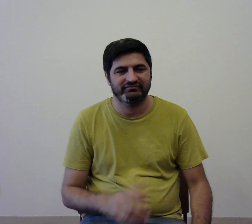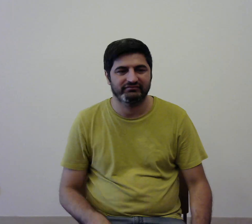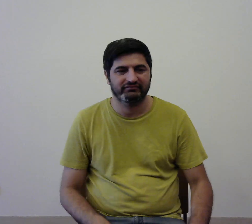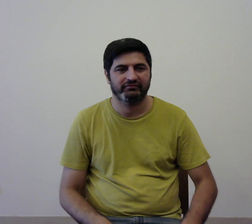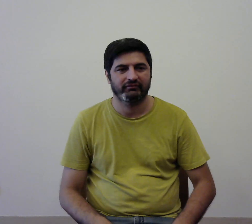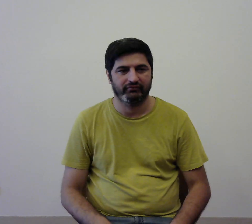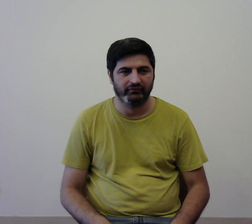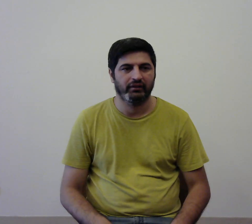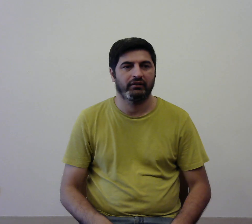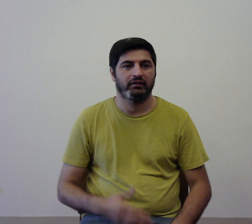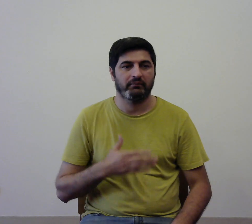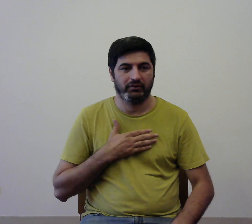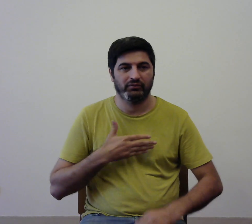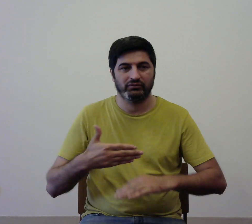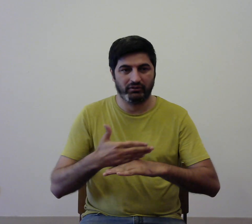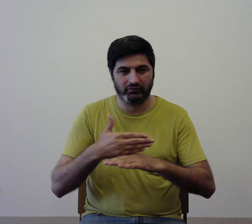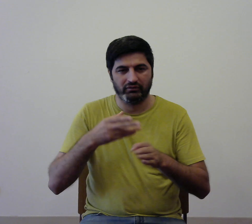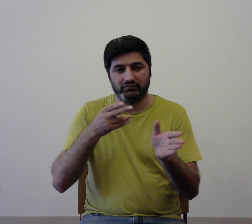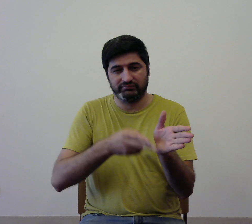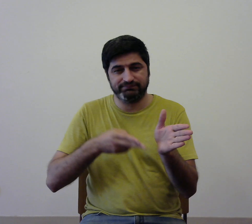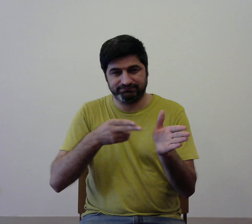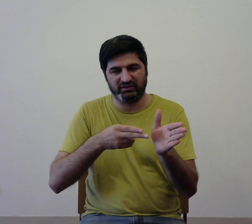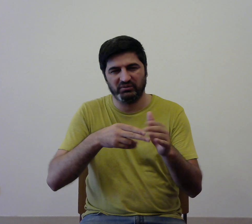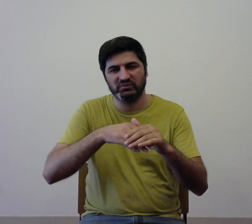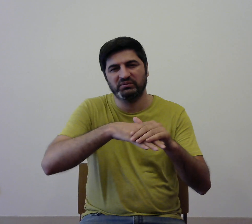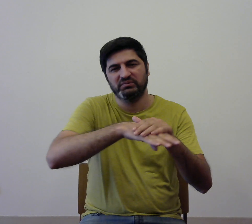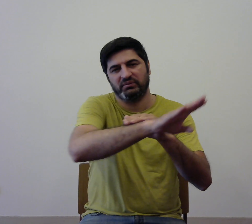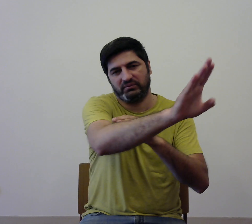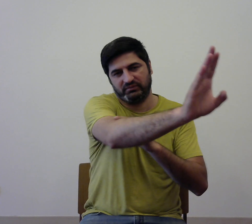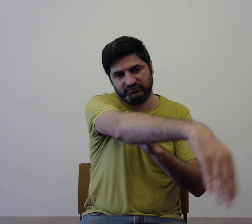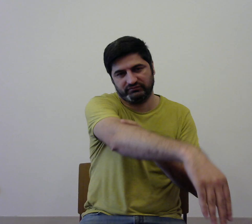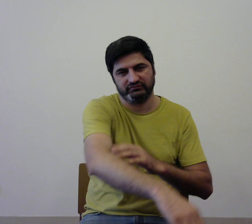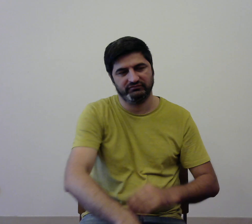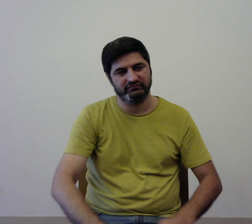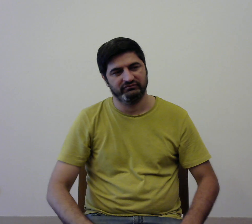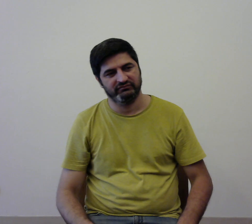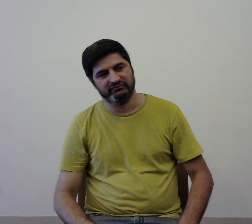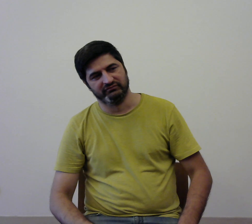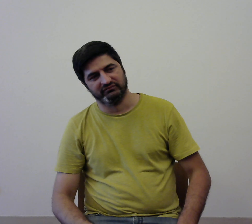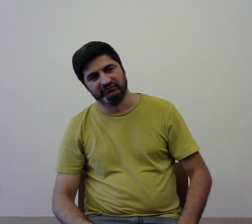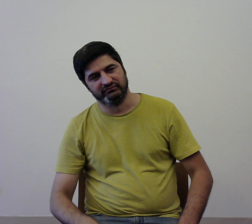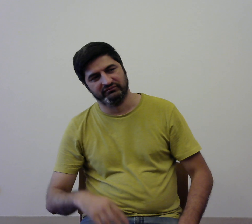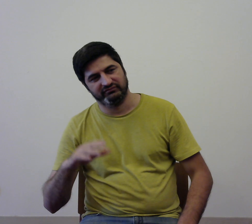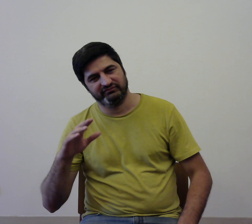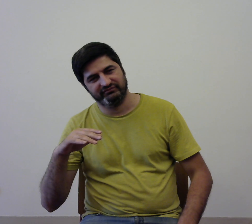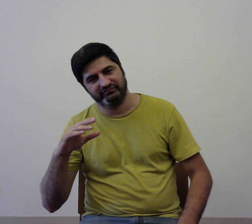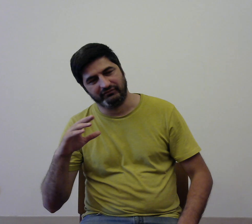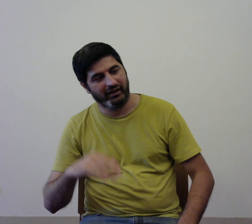Mən Sumqayıta qatarla gedirəm